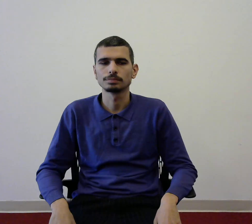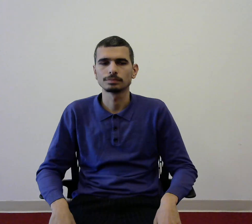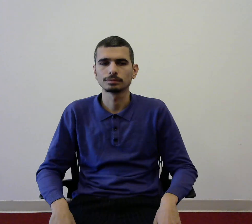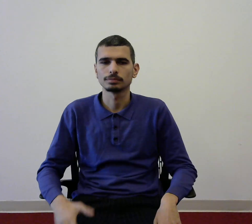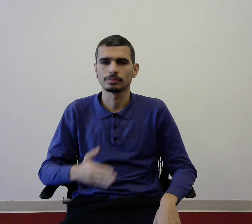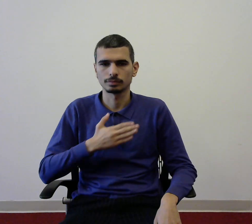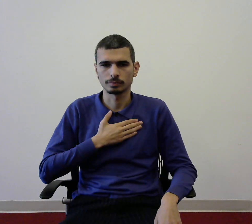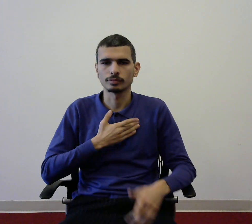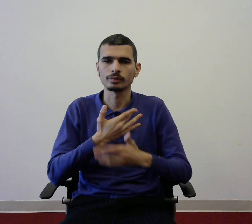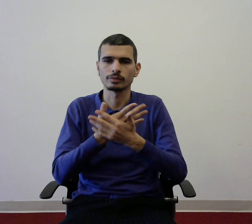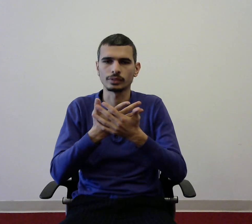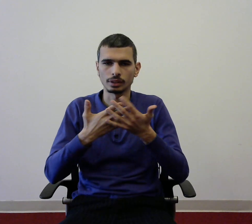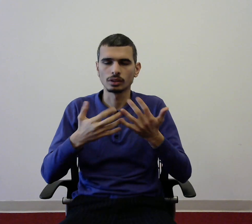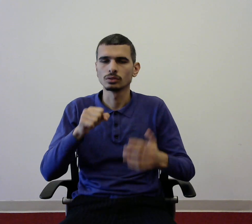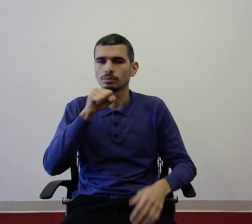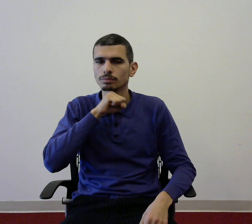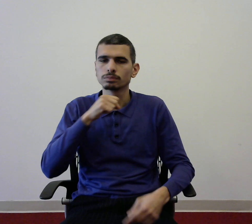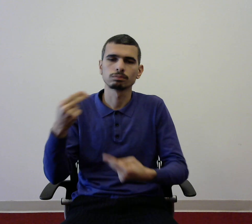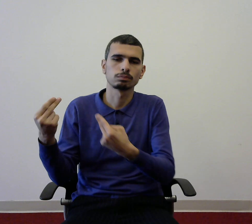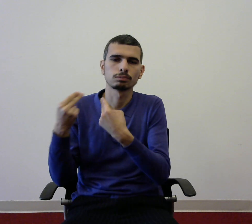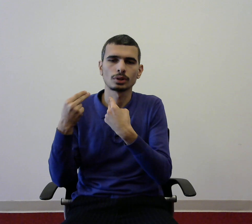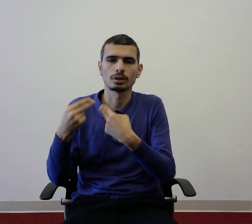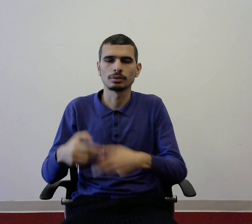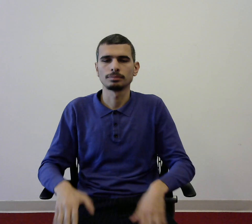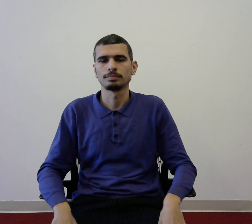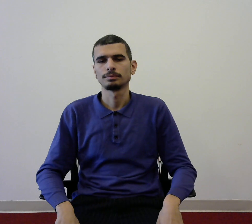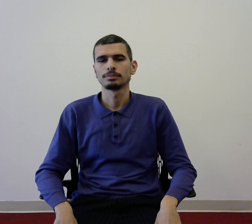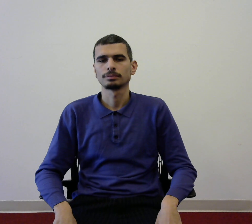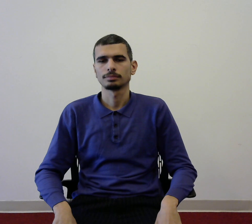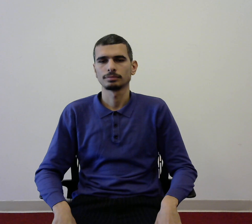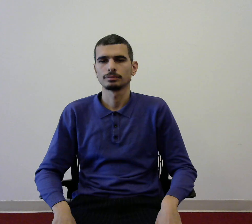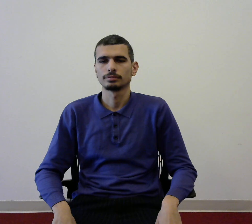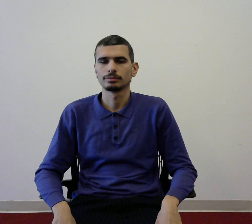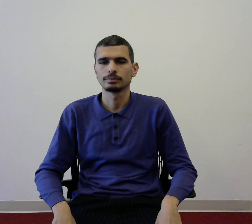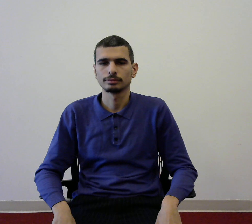Mənim əşyalarımı oğurlayıblar